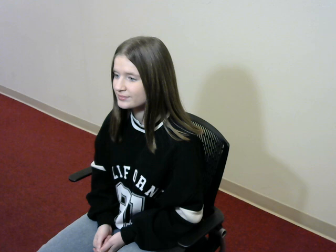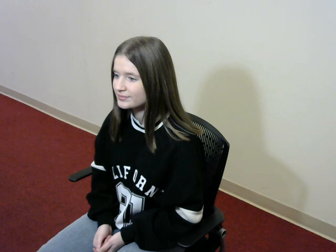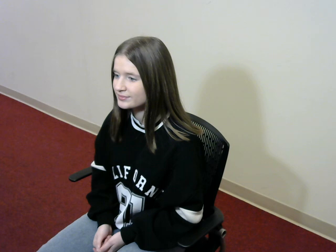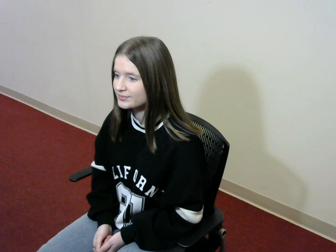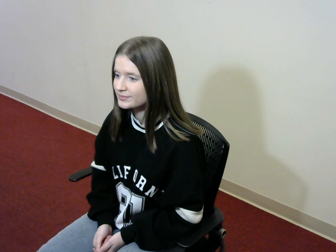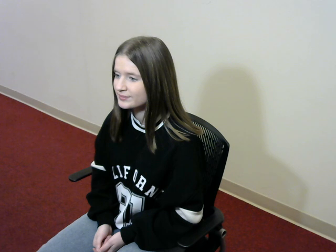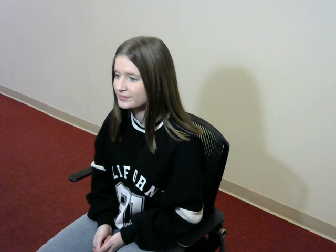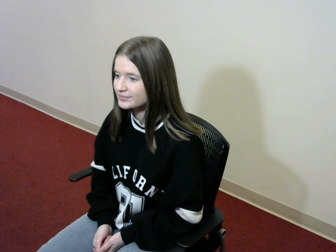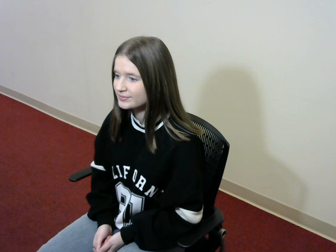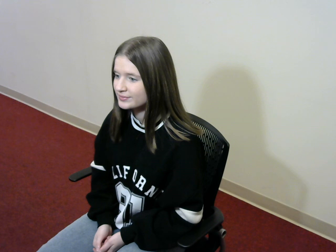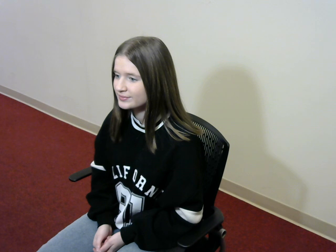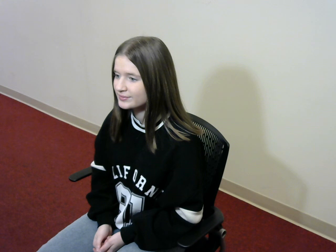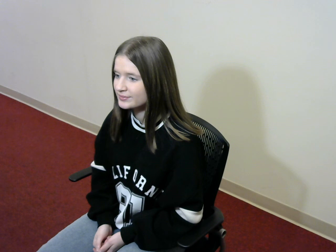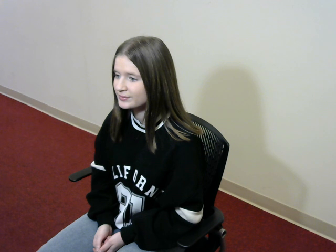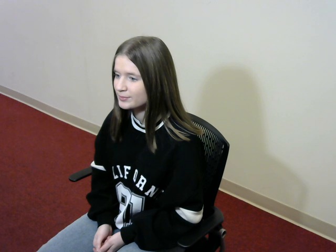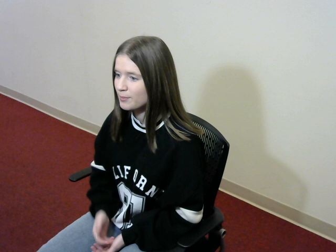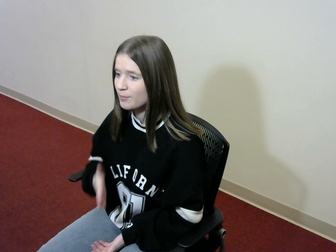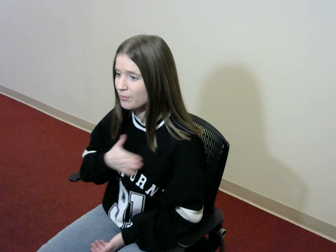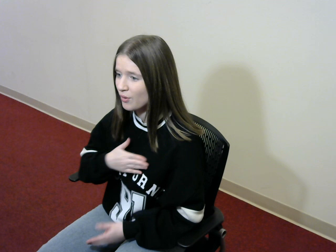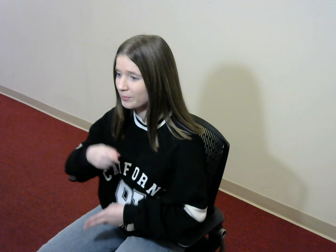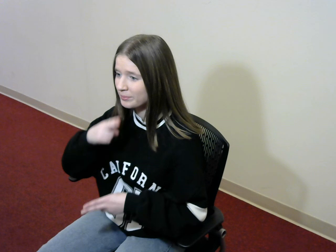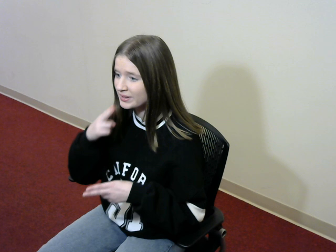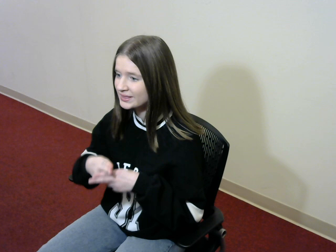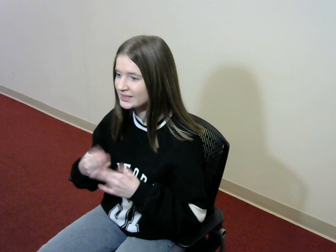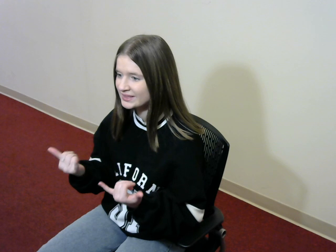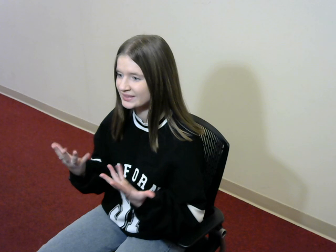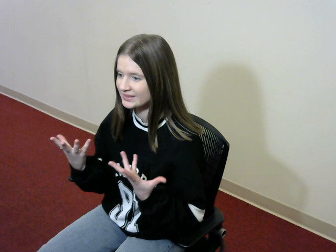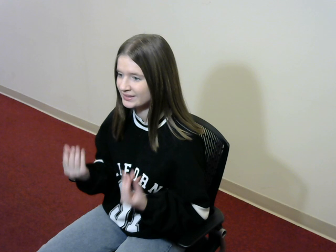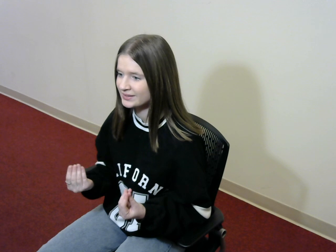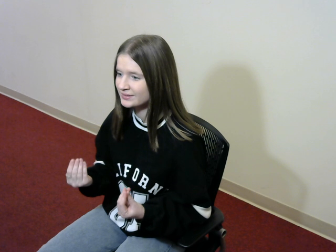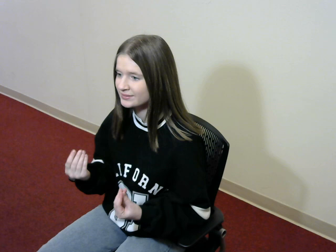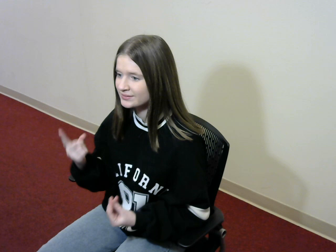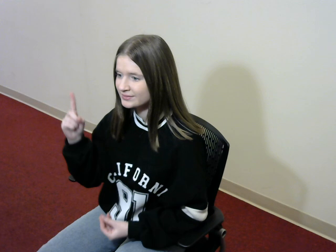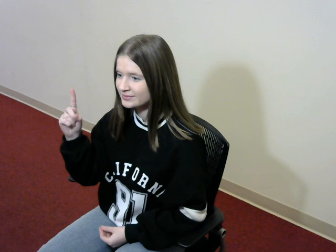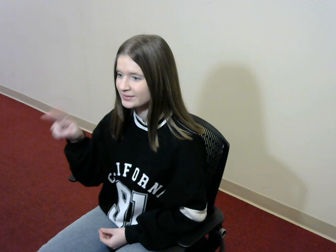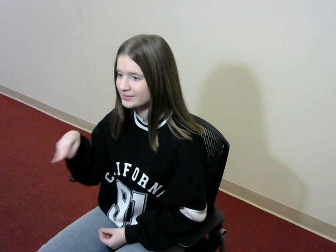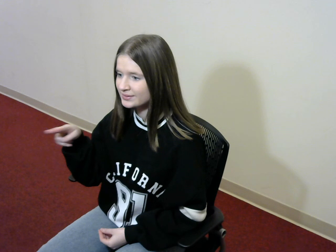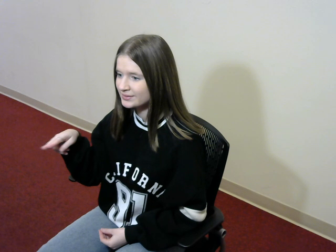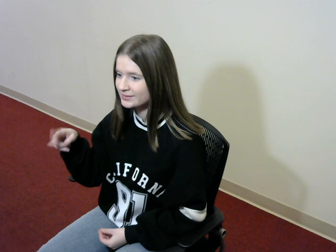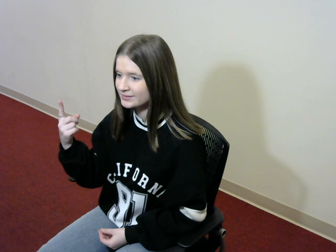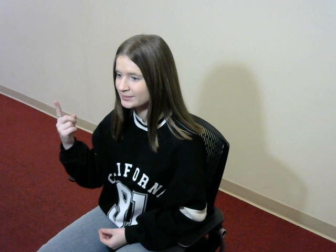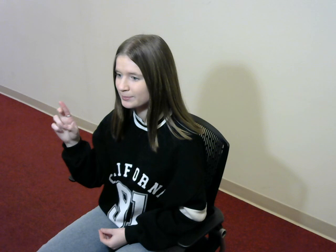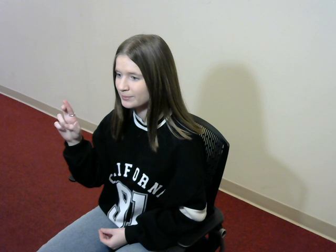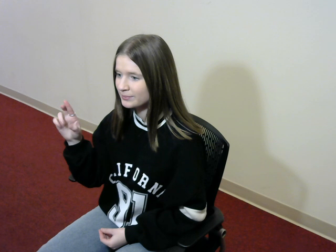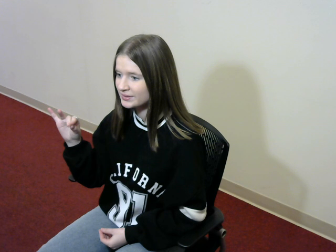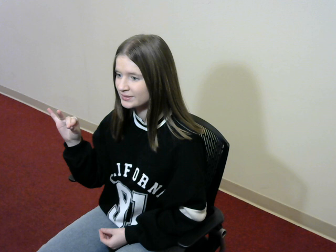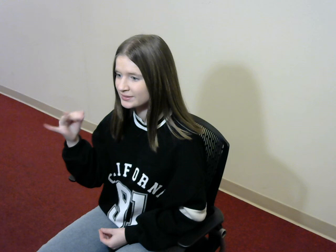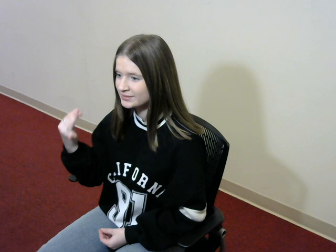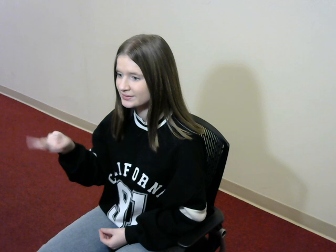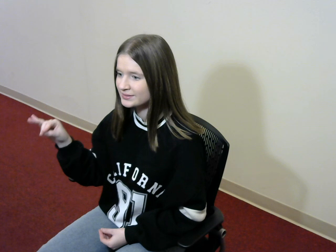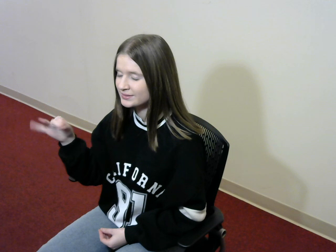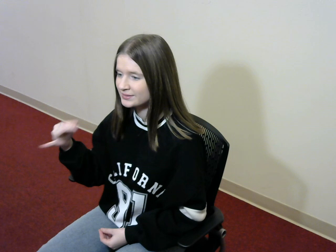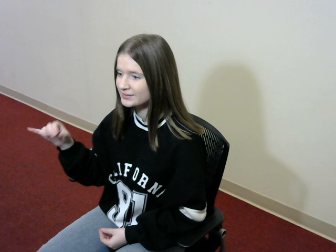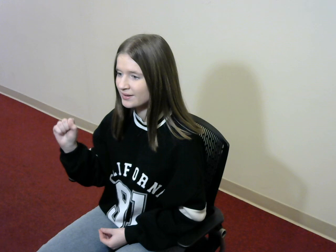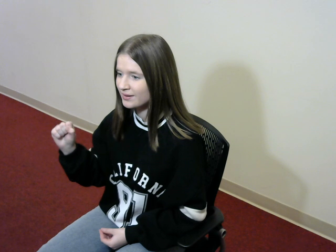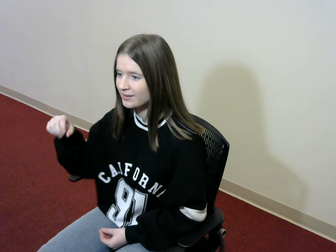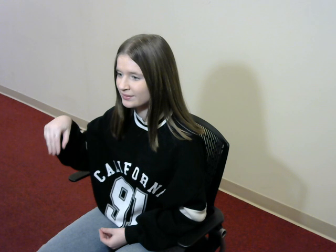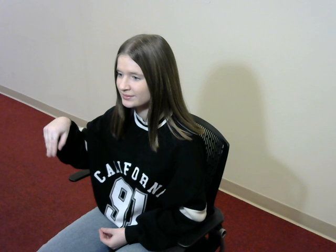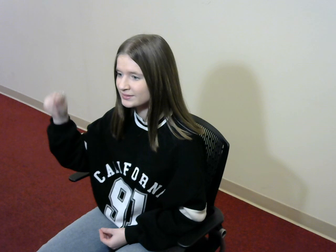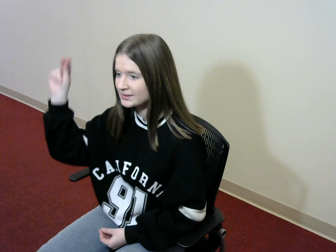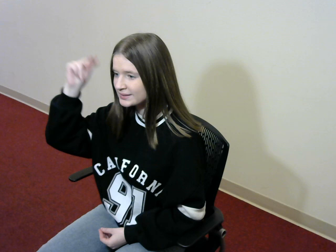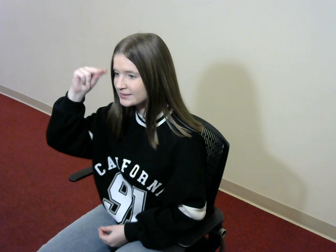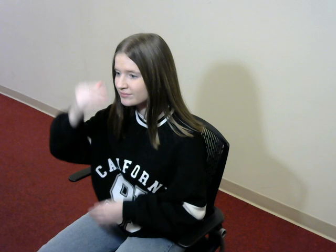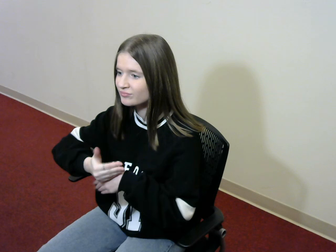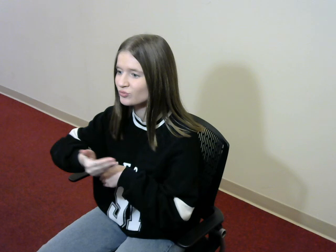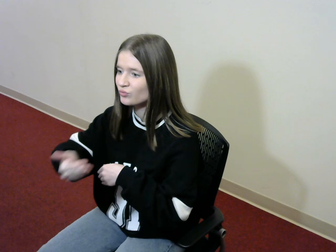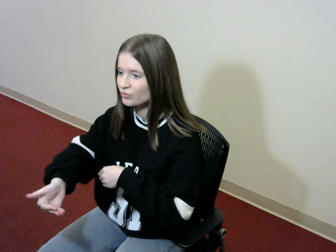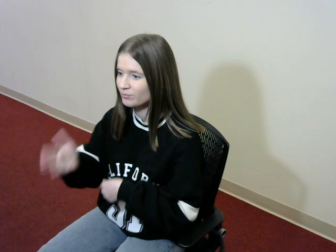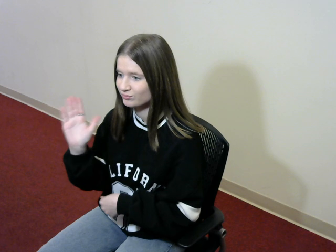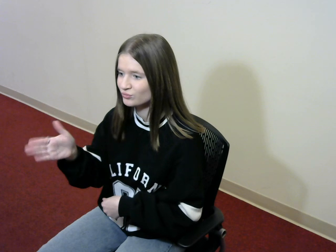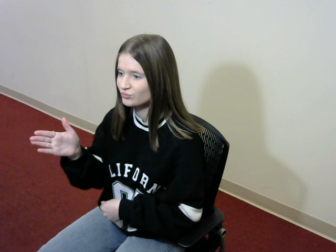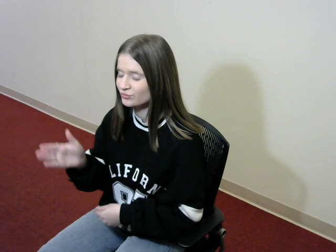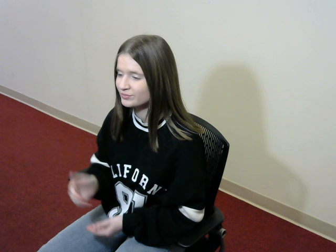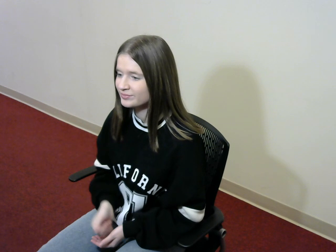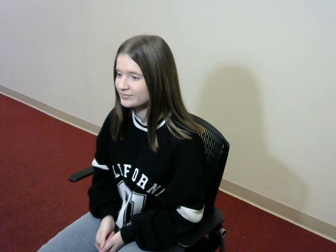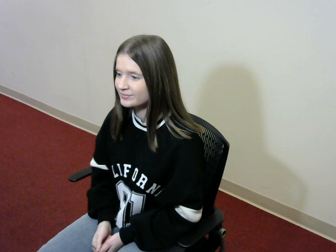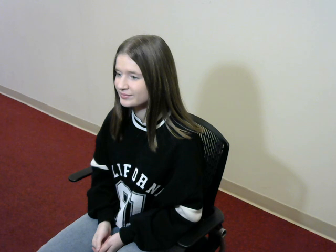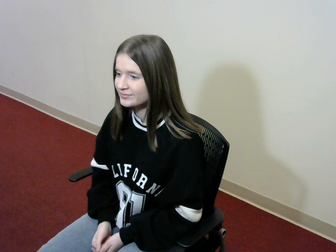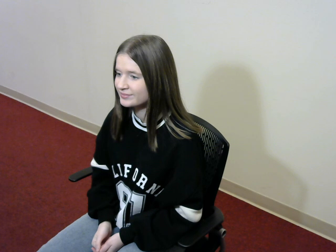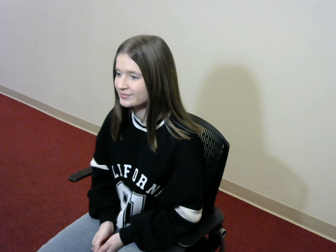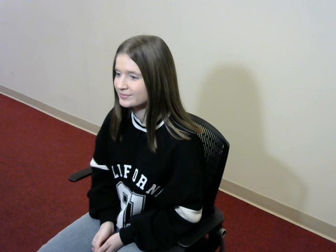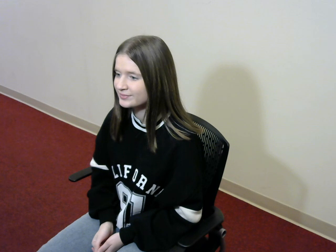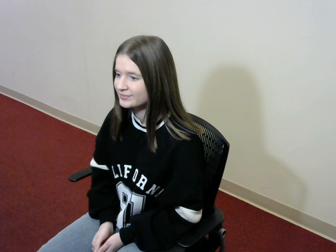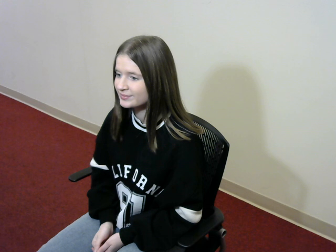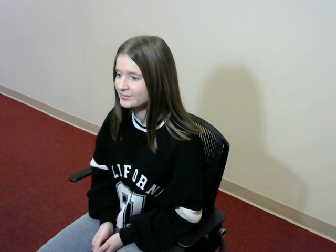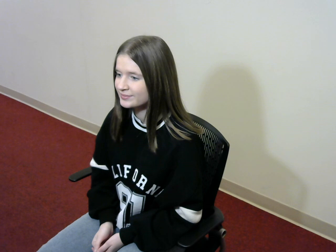Mənim bacım bu gün ədəbiyyat dərsinə gecikəcək